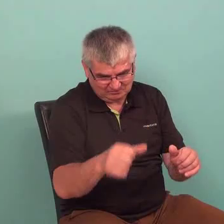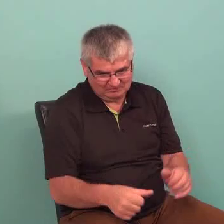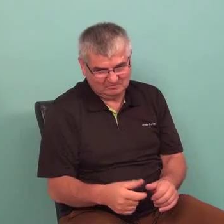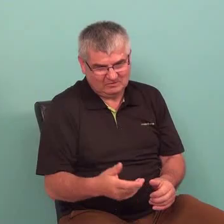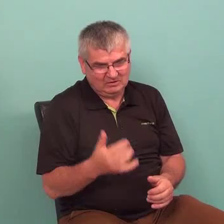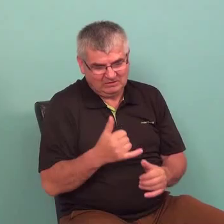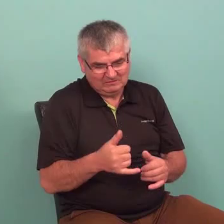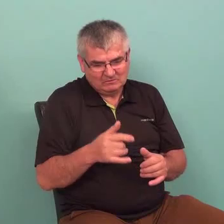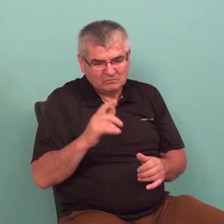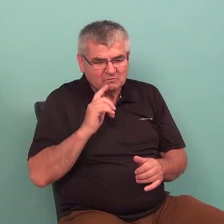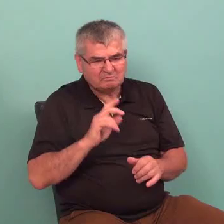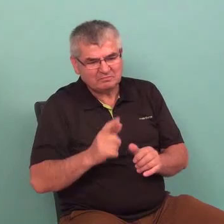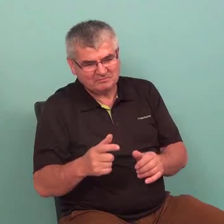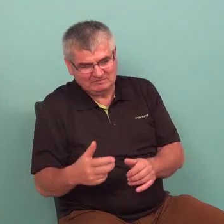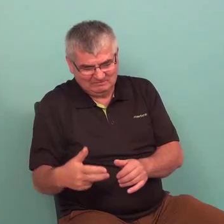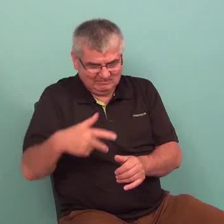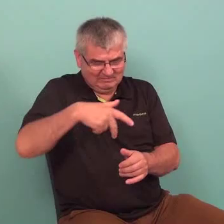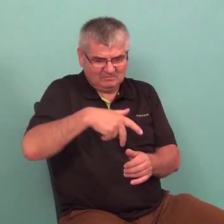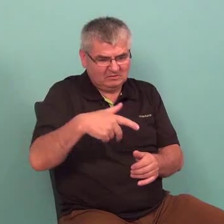A rower, ten chłopak co miał wypadek, próbuje wsiąść na rower.